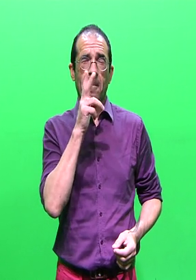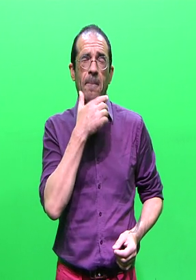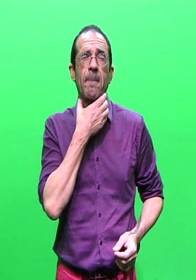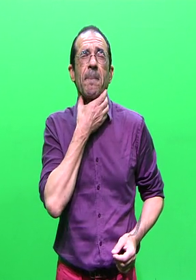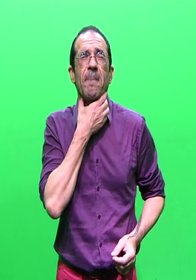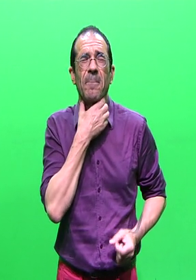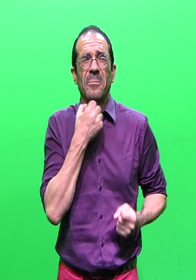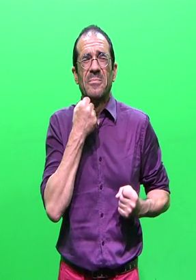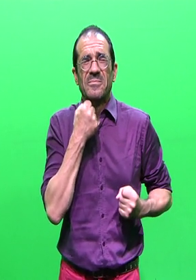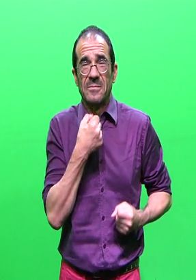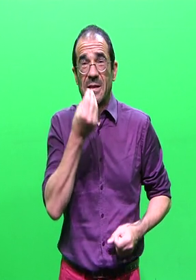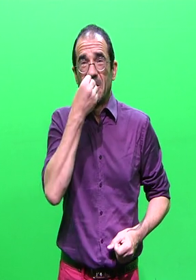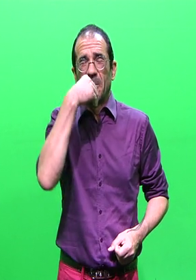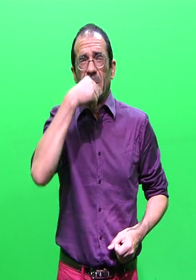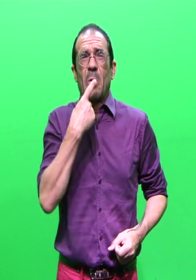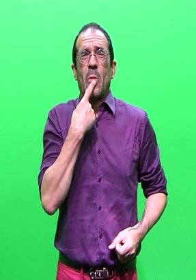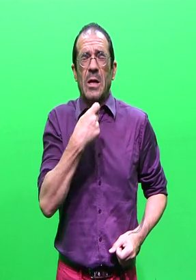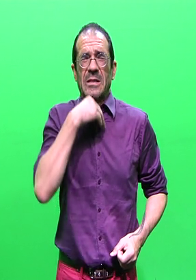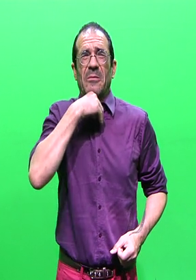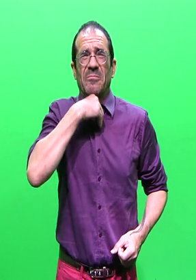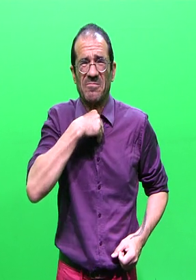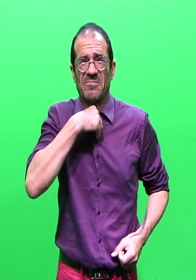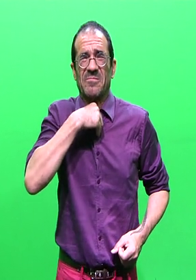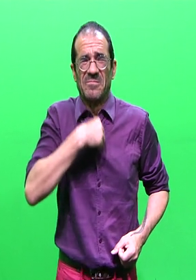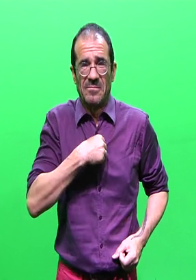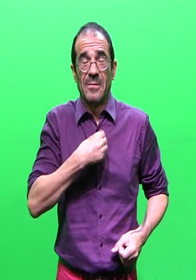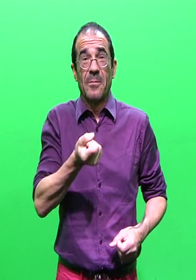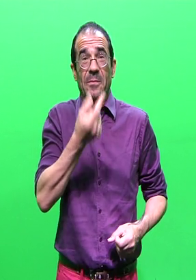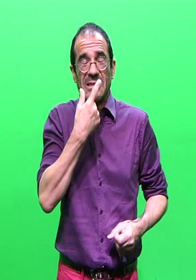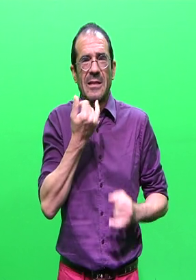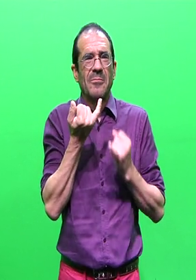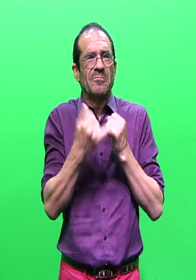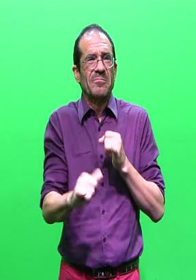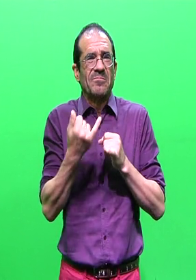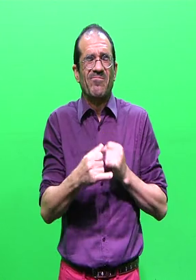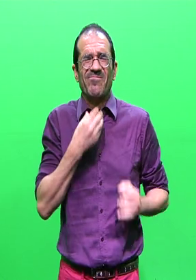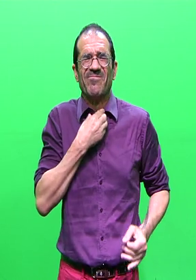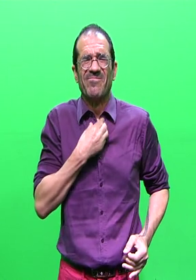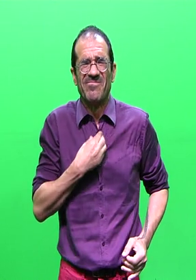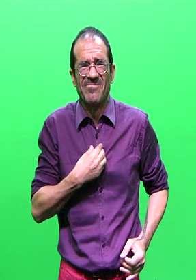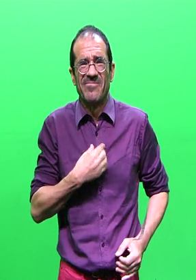Em fa mal el coll, em costa empassar. Prenc pastilles però no em fan res, em costa empassar.